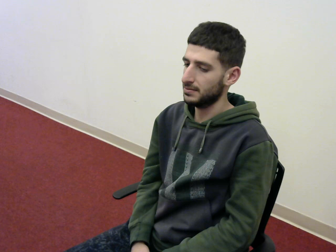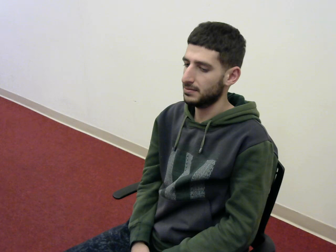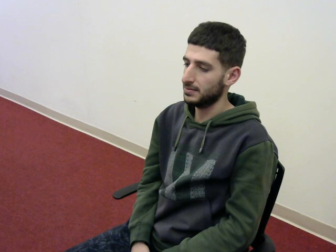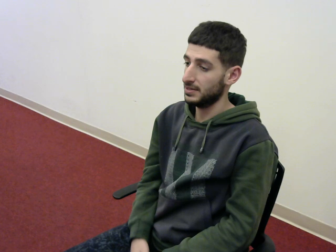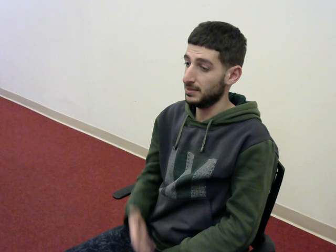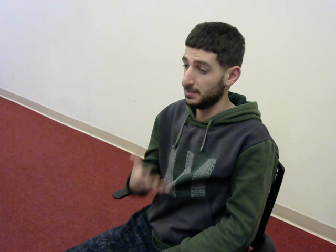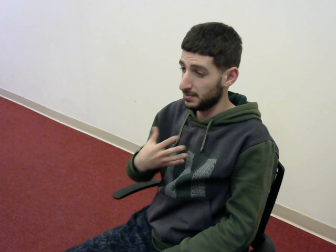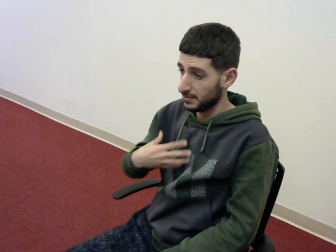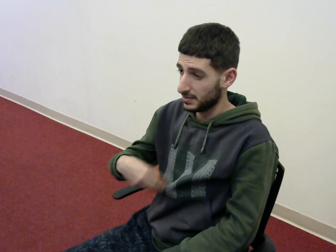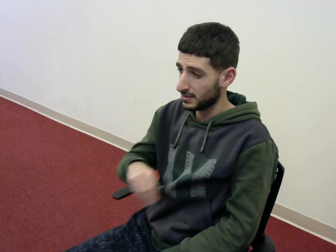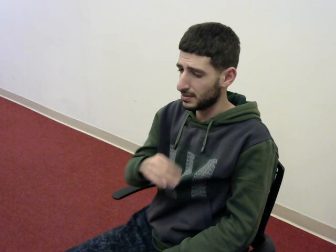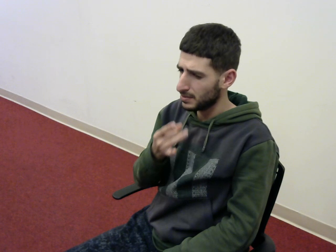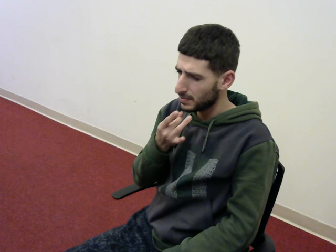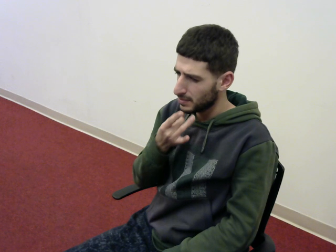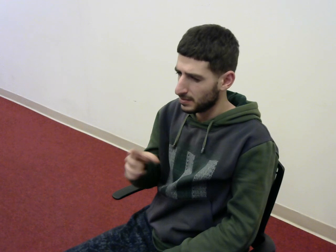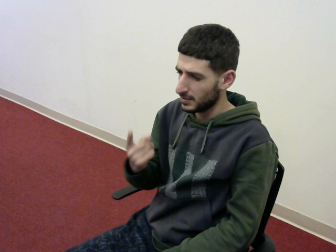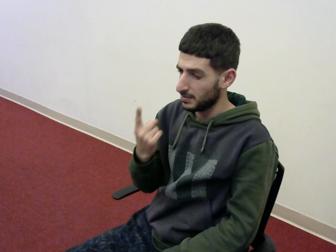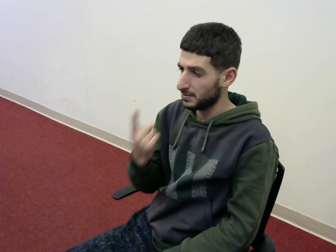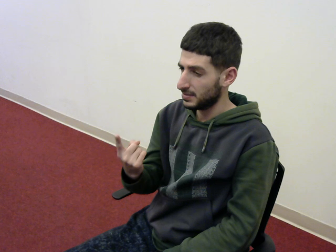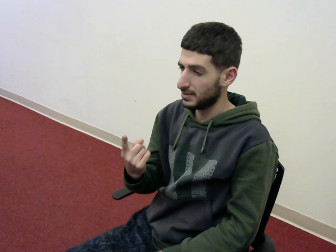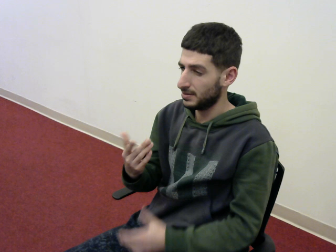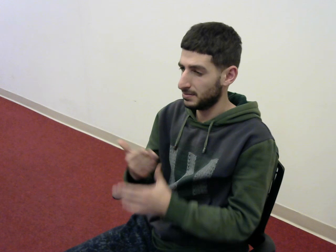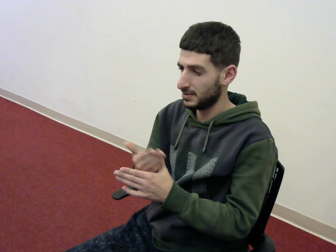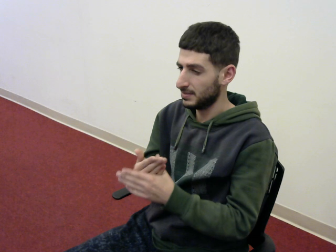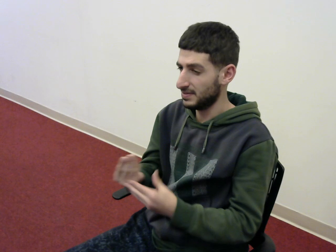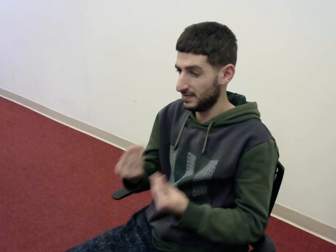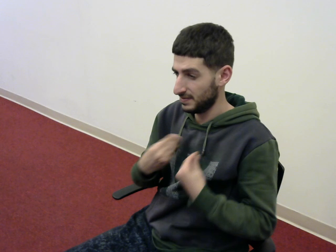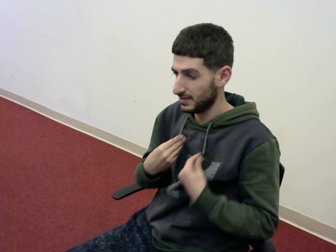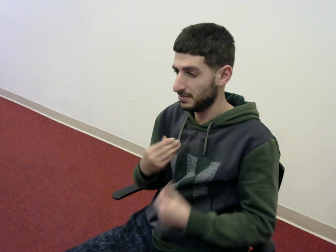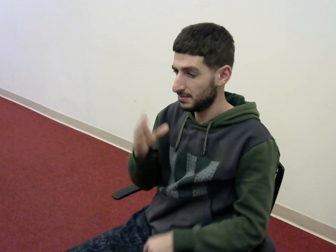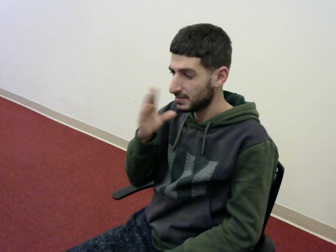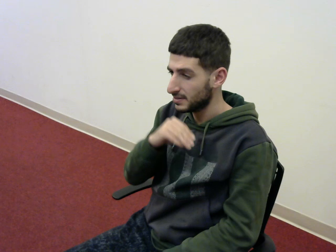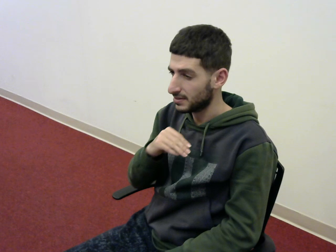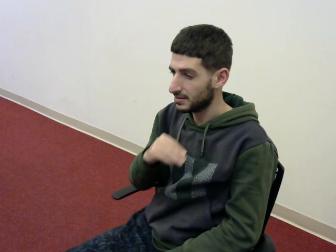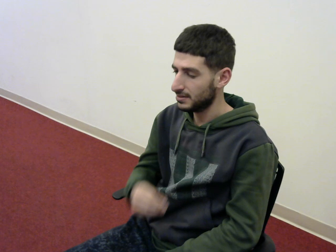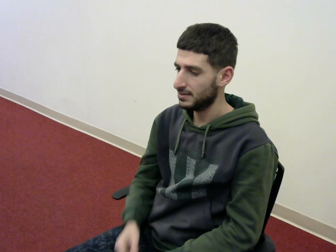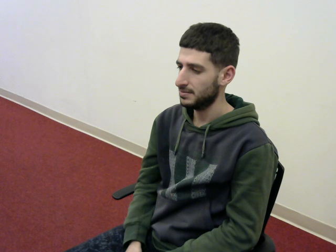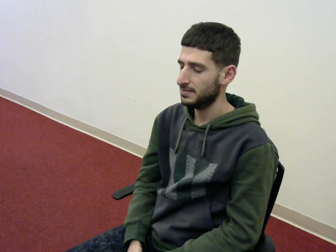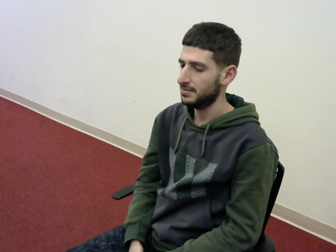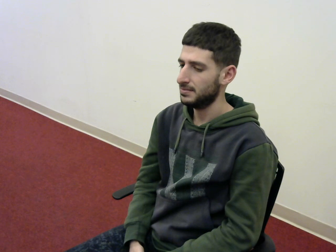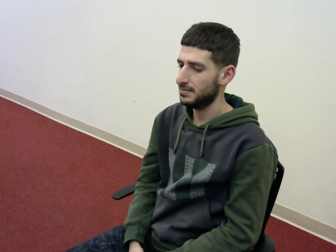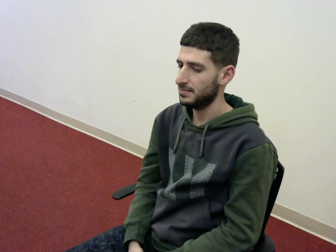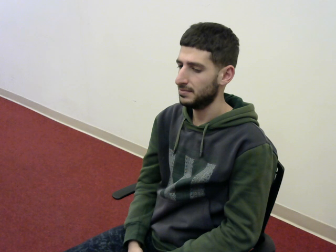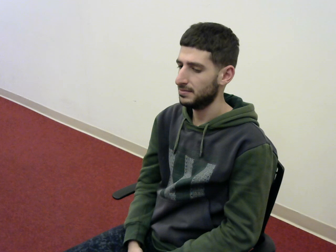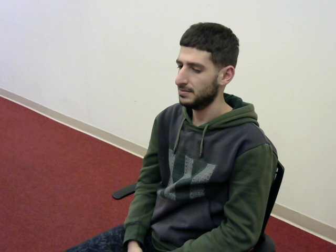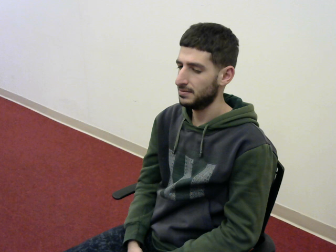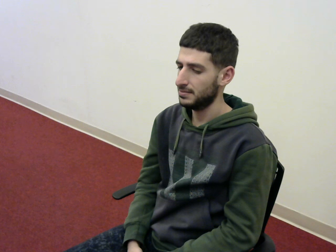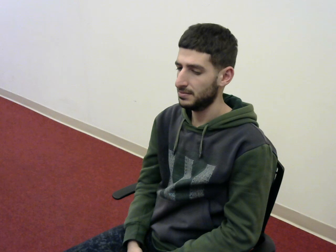Bizə hər hansı bir yardım düşürmü?